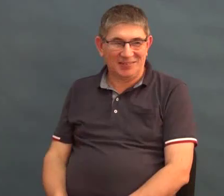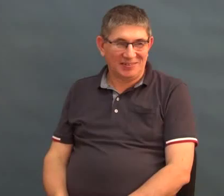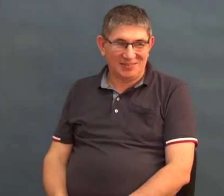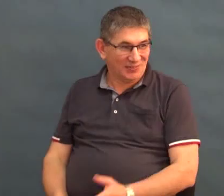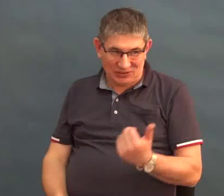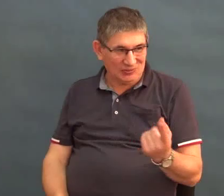Nie wiesz?